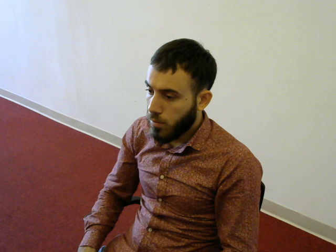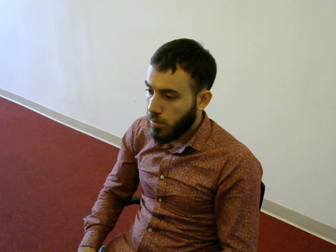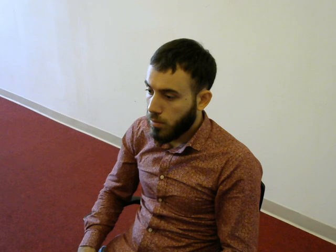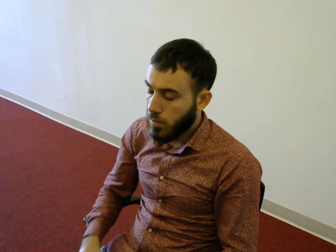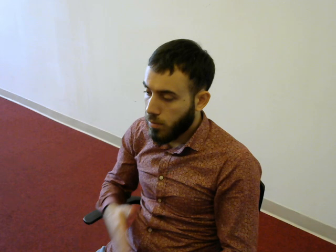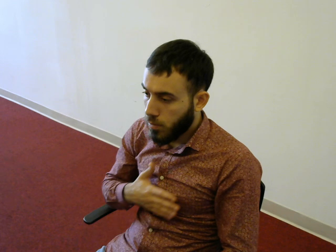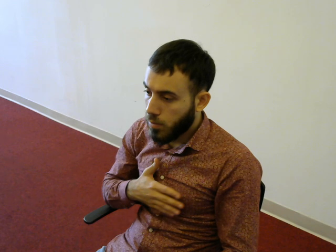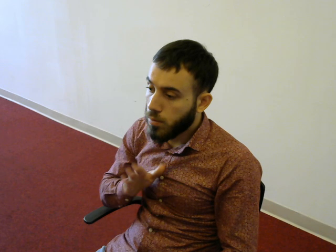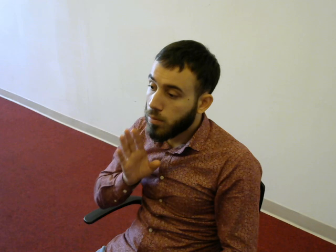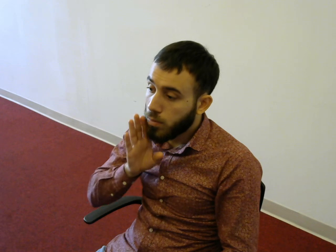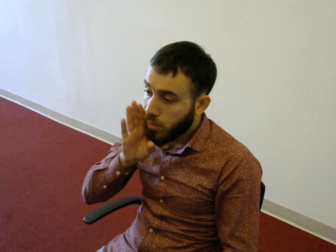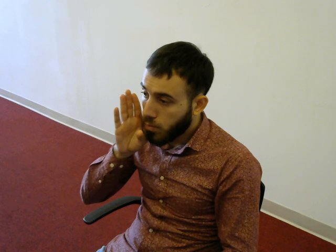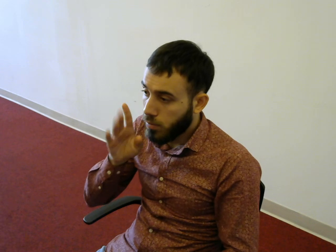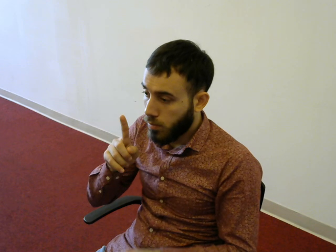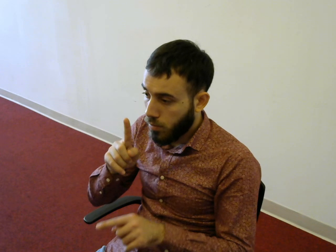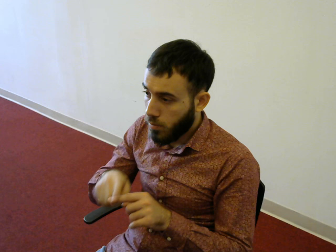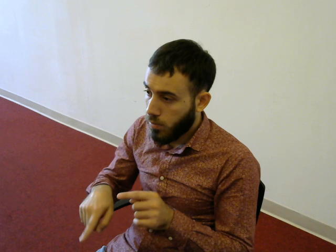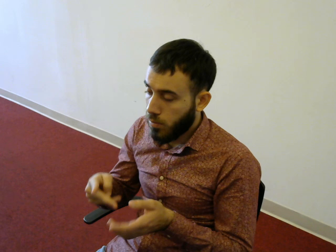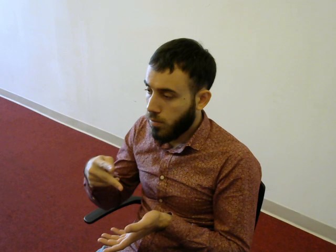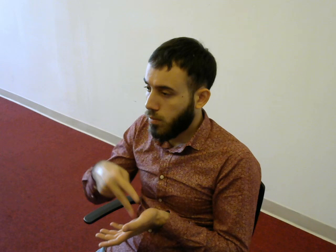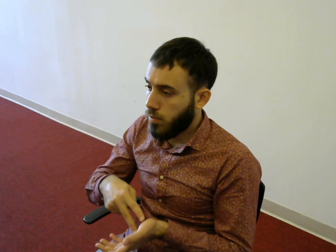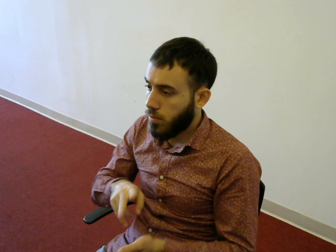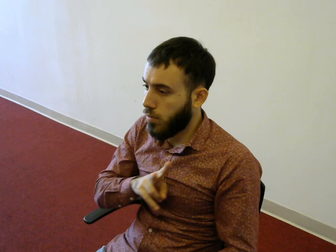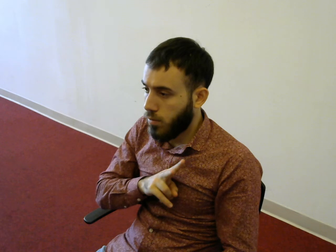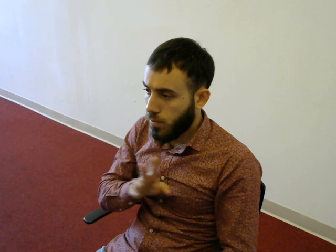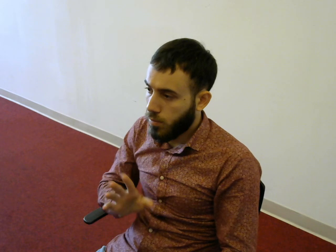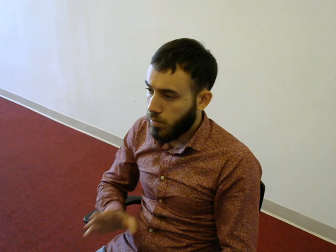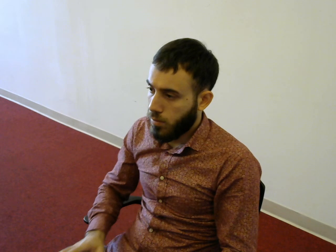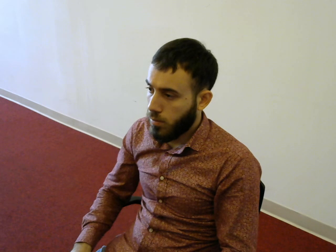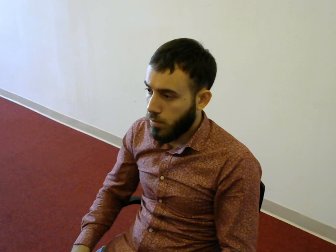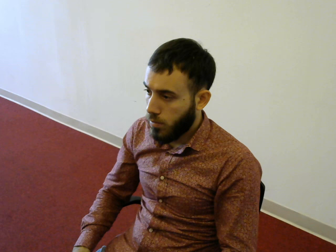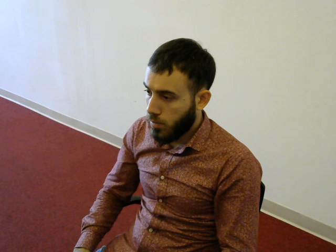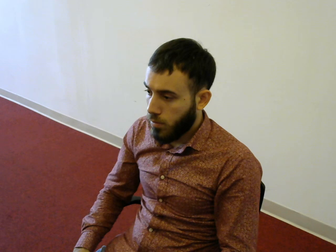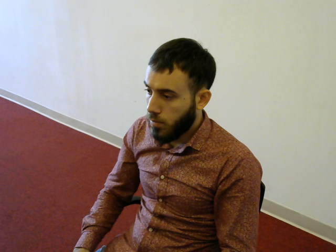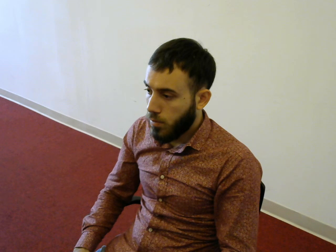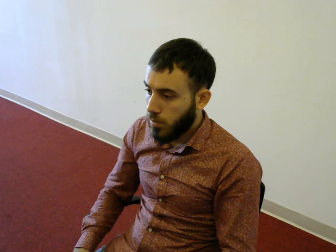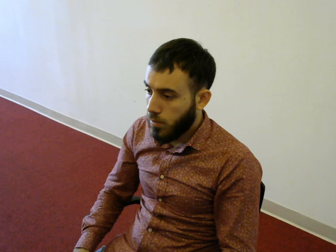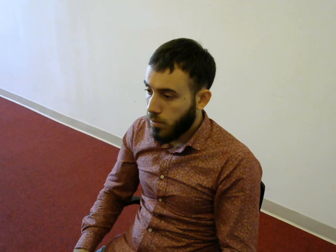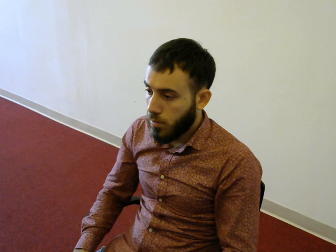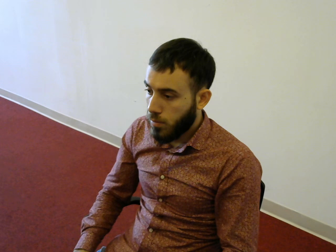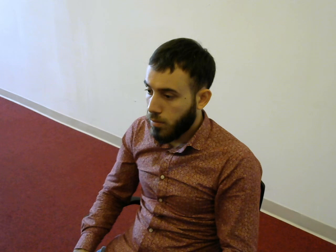Mən səhərlər tez durmağı sevmirəm